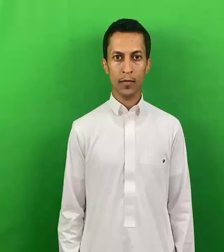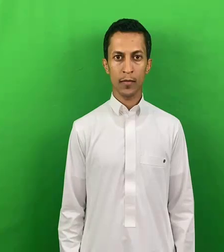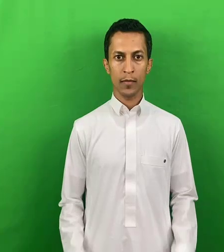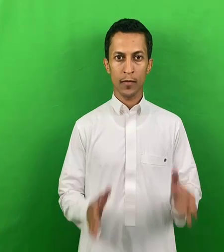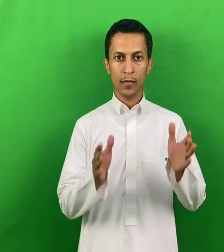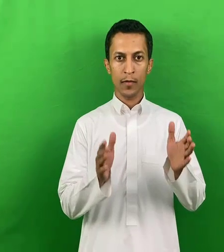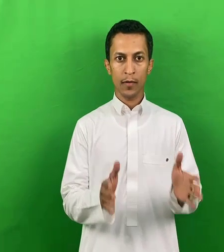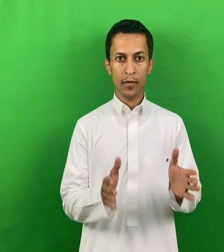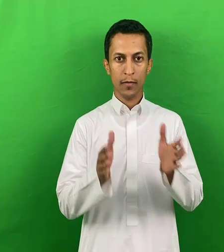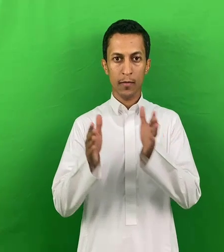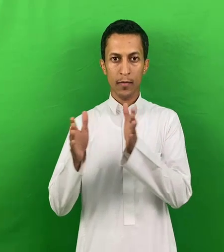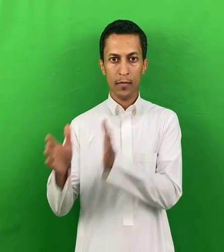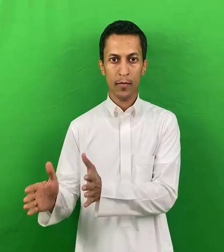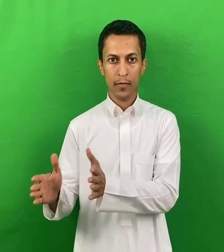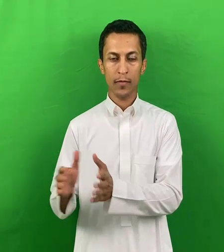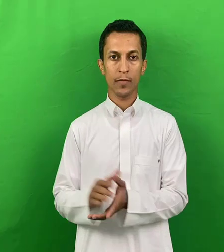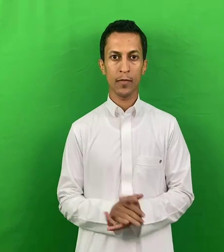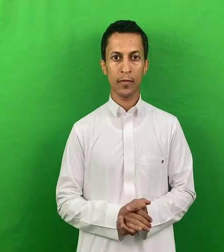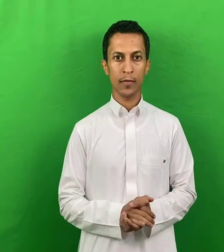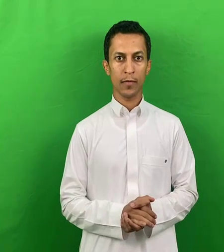أما بعد